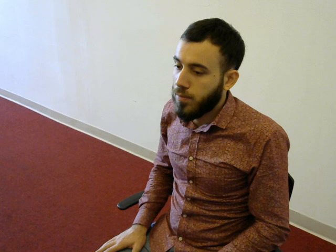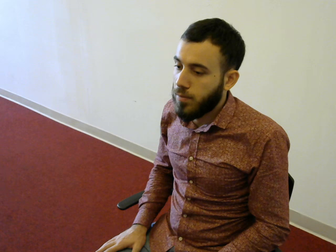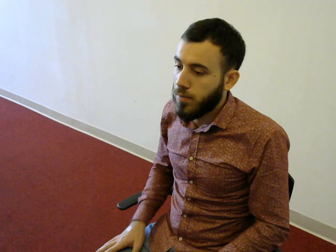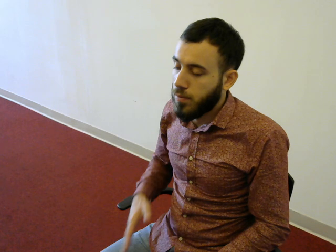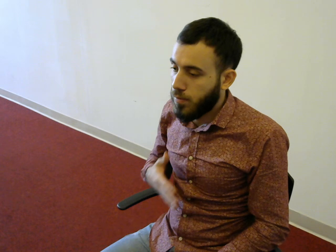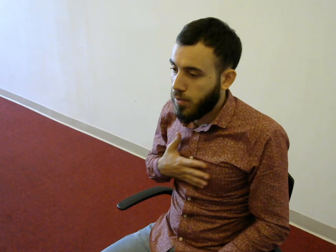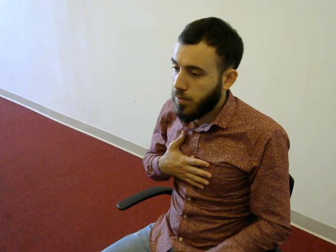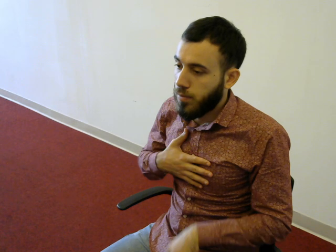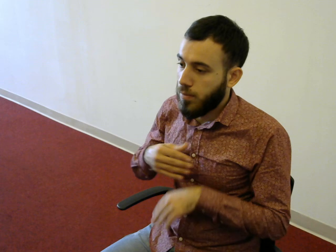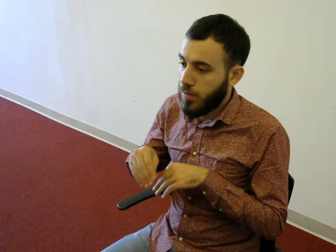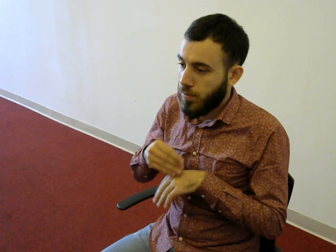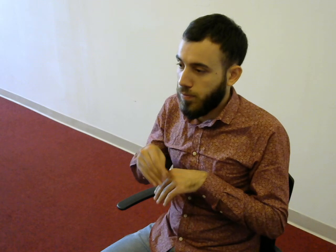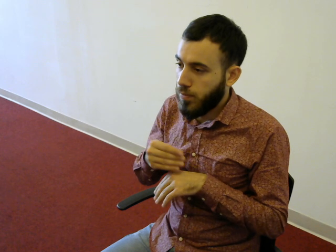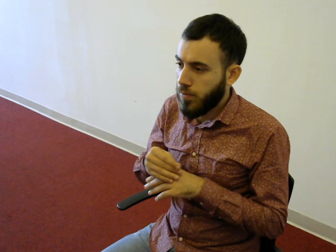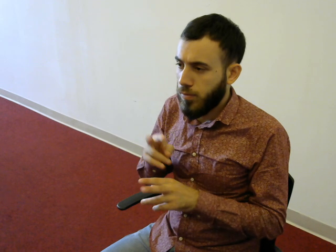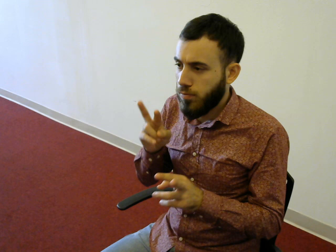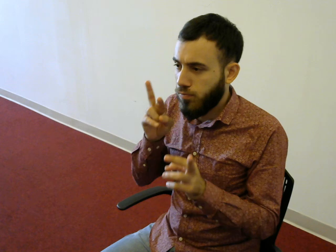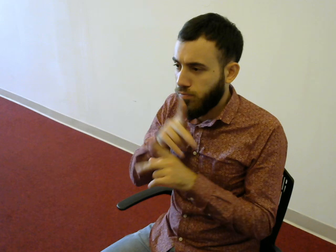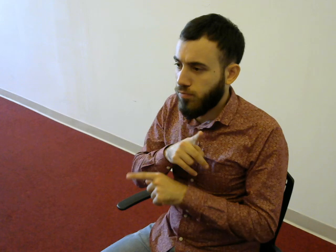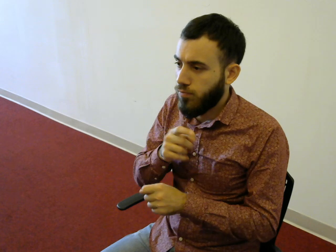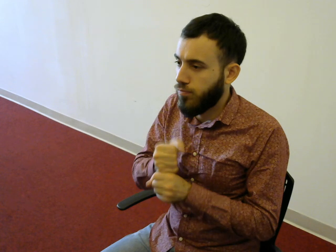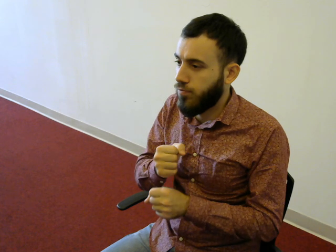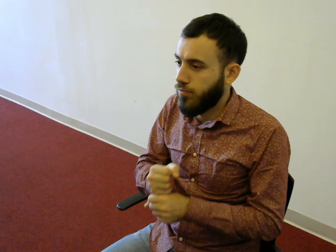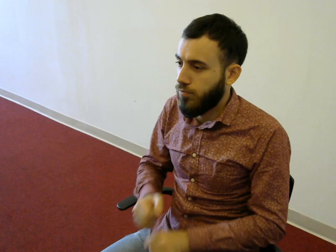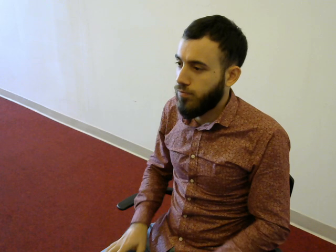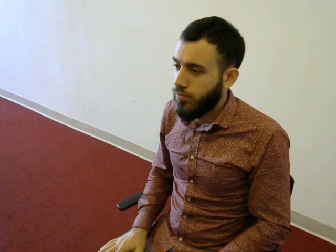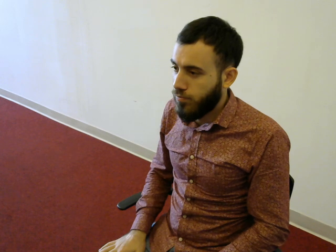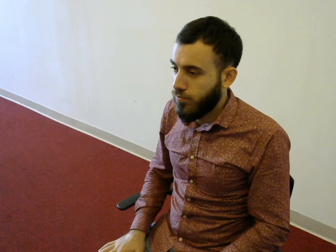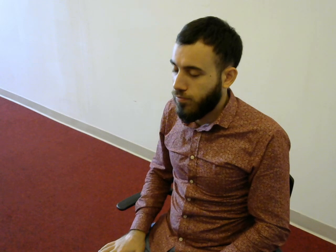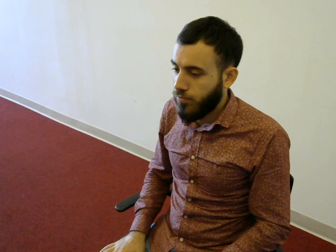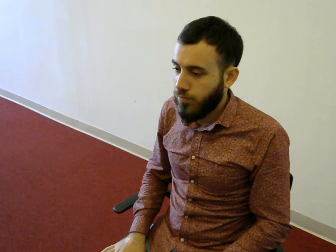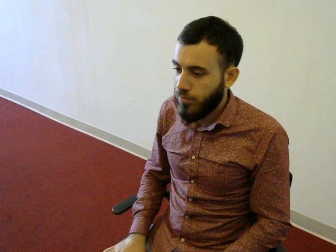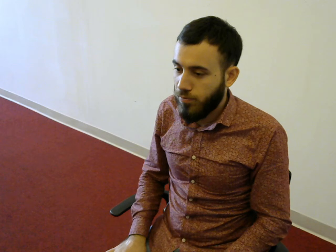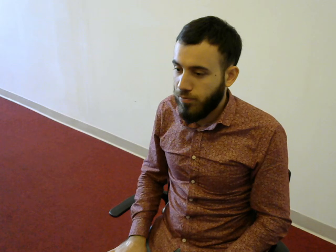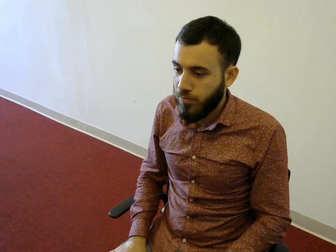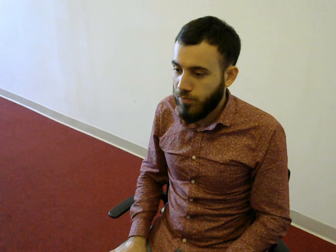Mənim həyat yoldaşım səhv edib